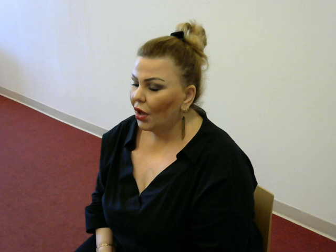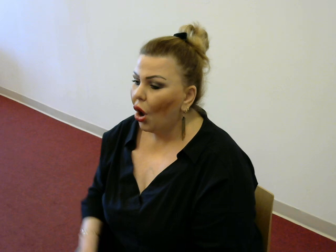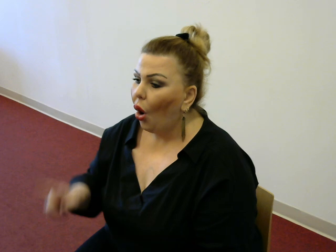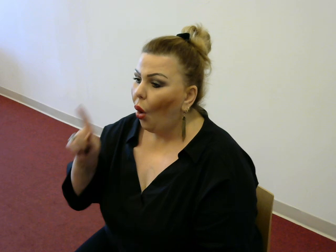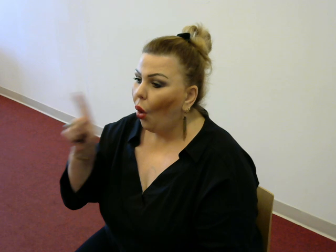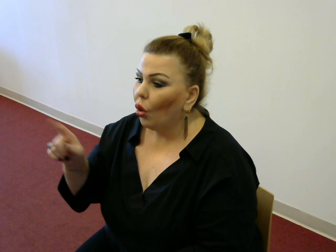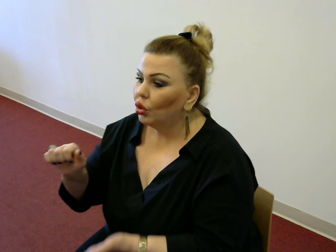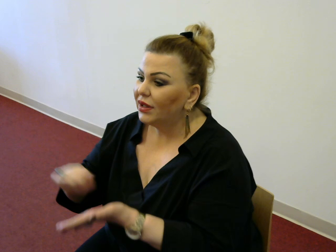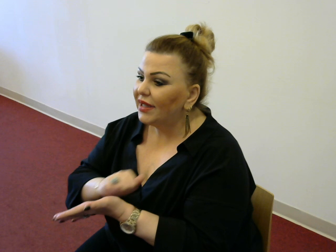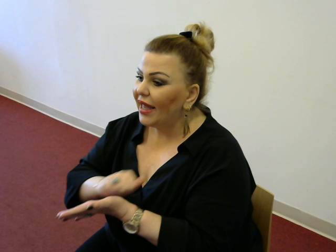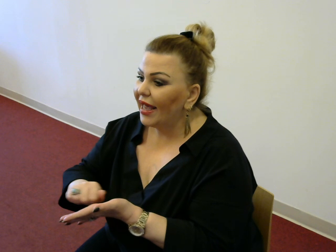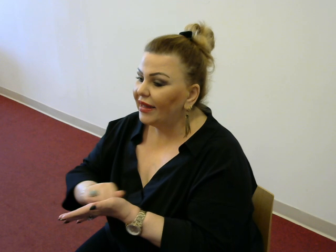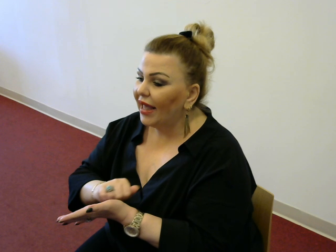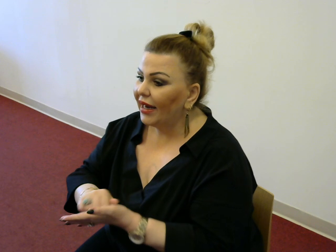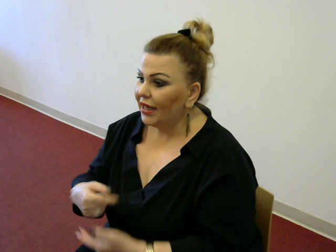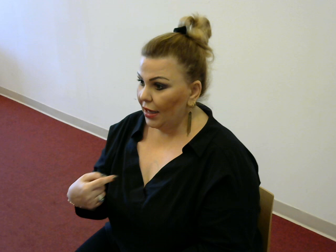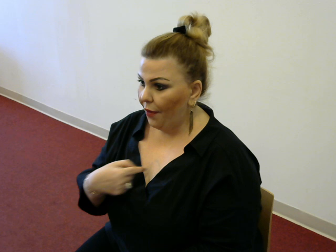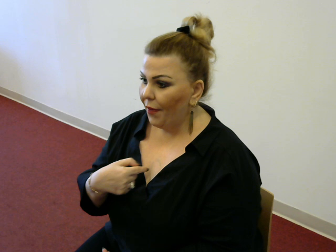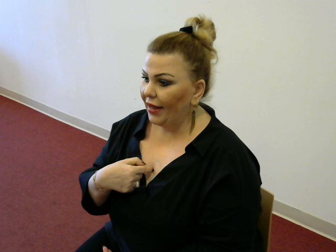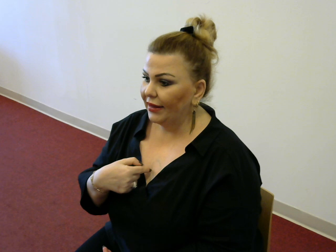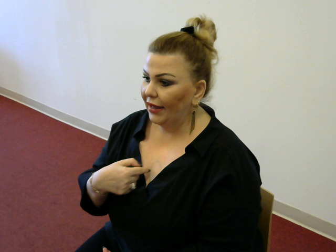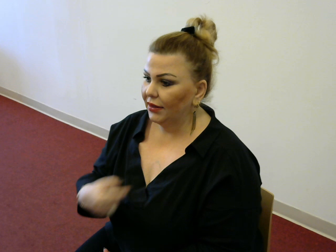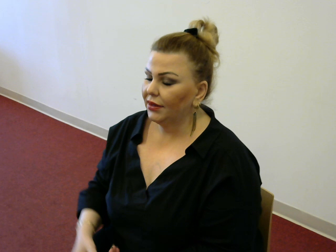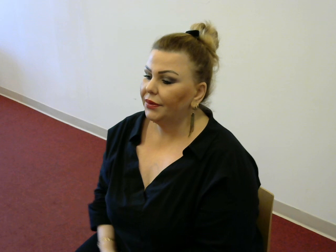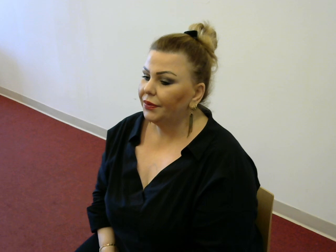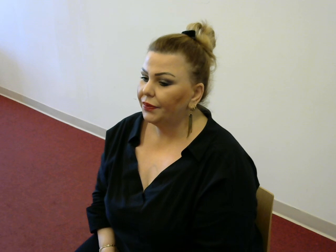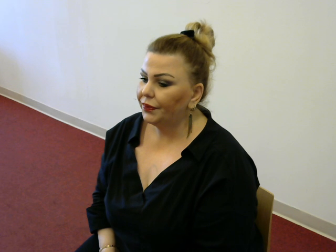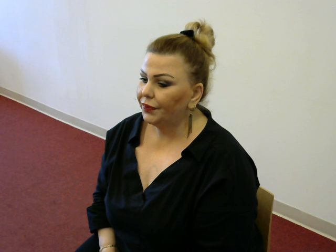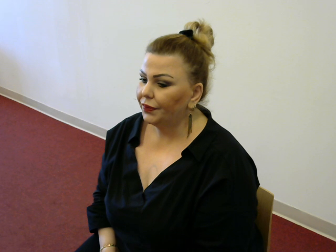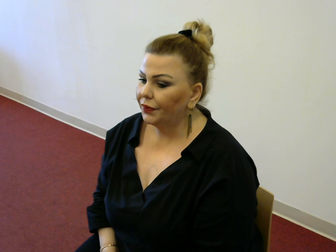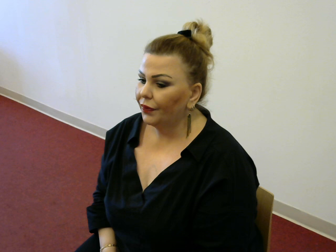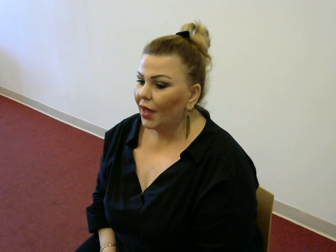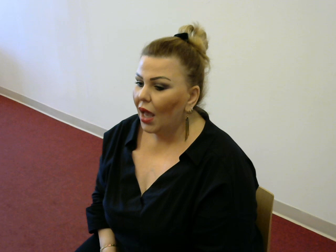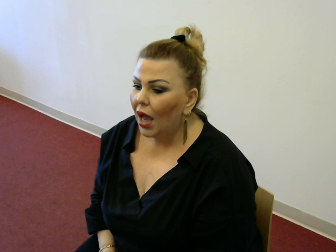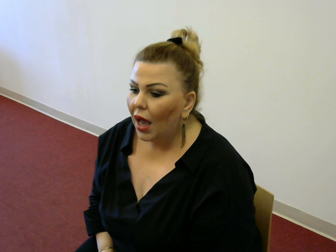Onun sənədləri məndədir